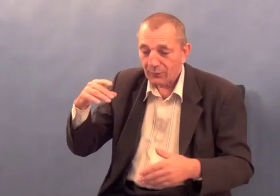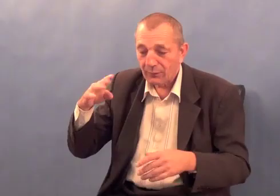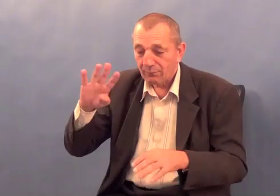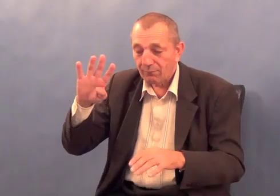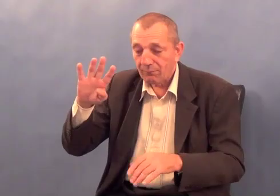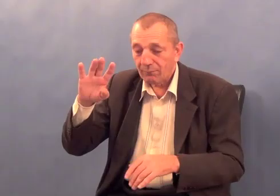Czwarta...